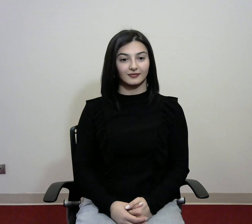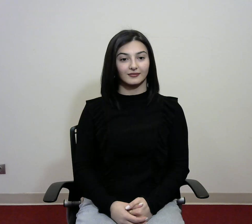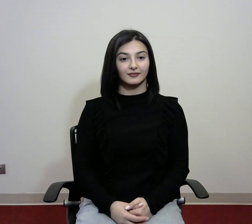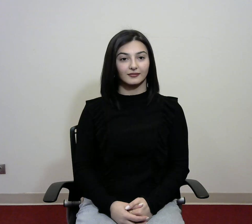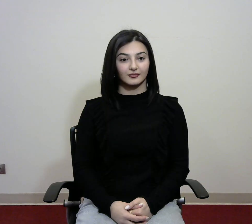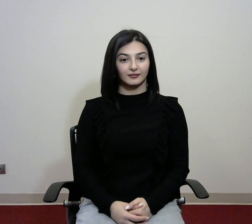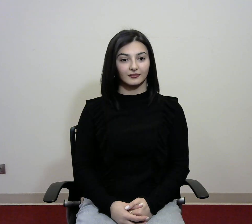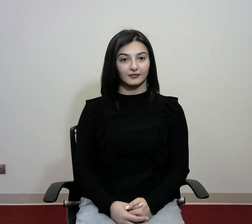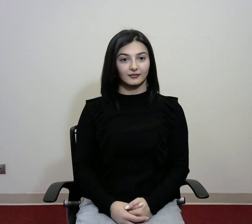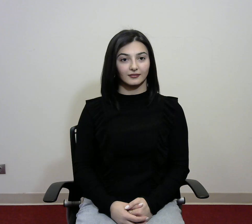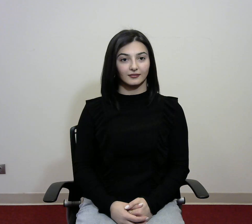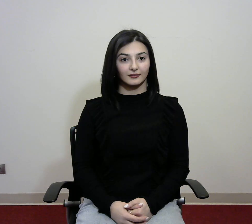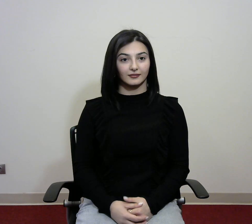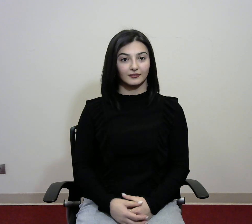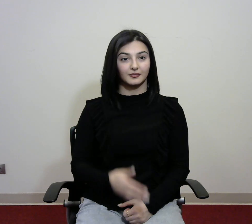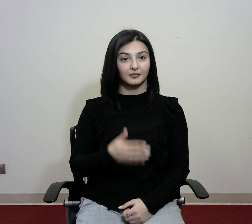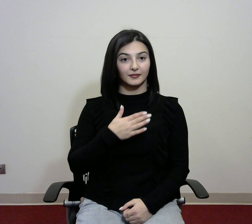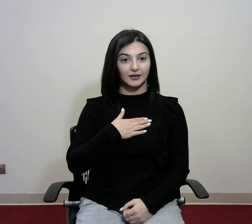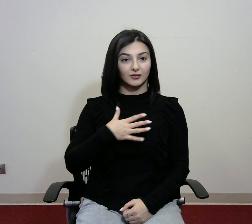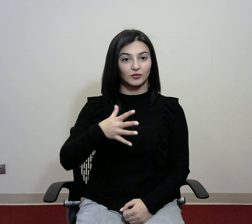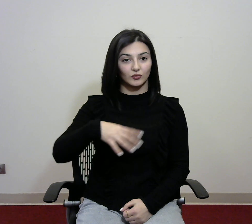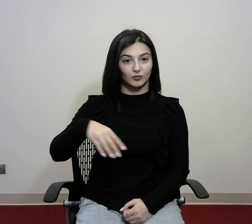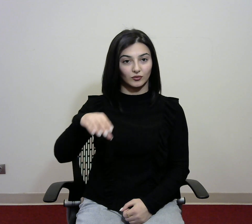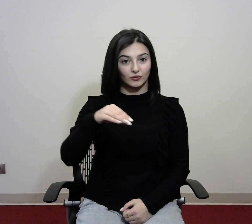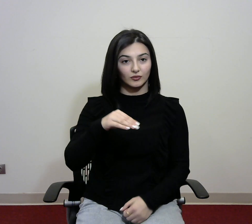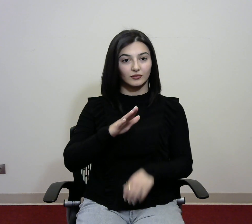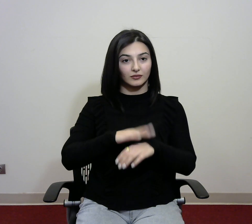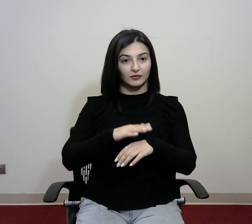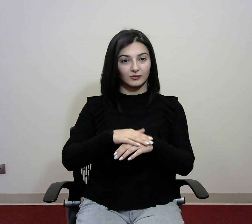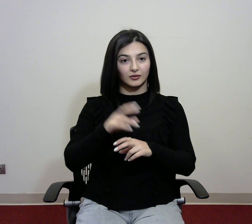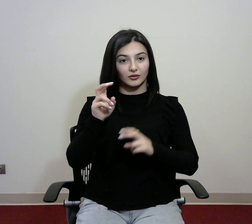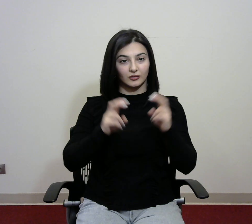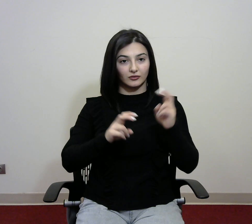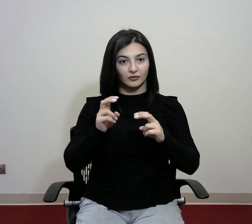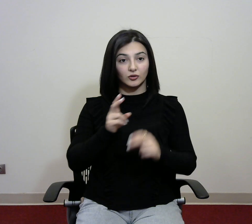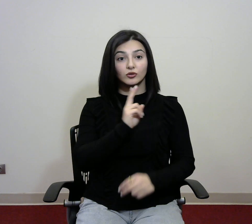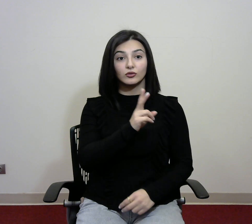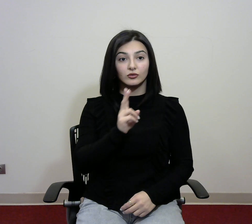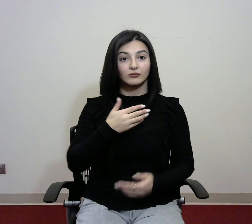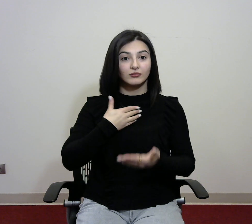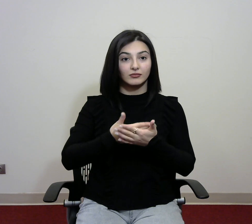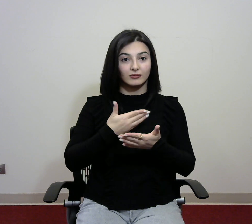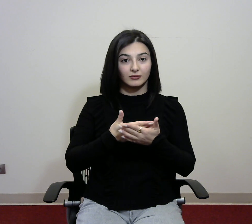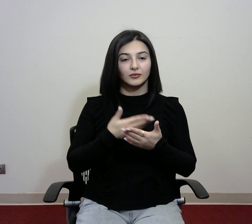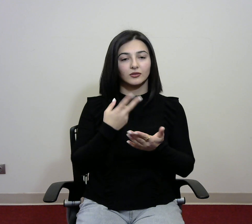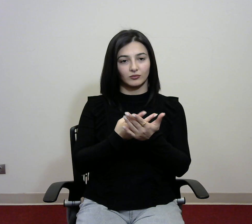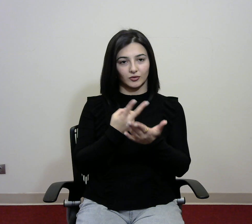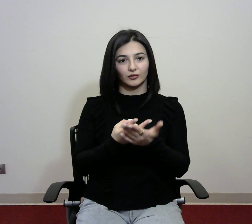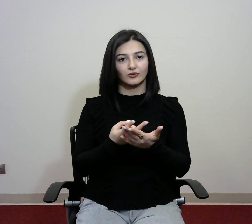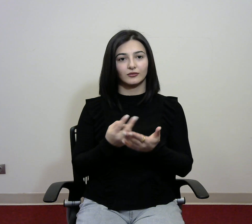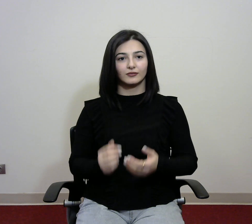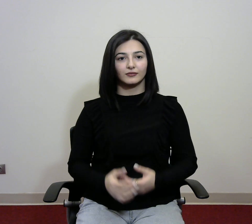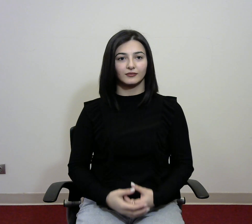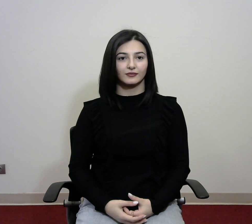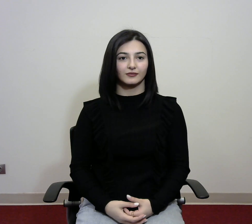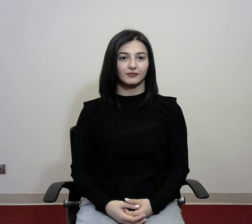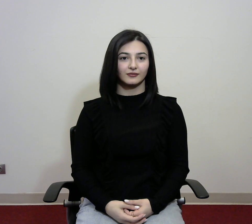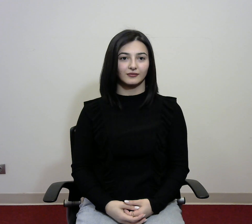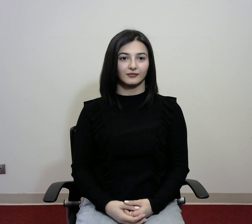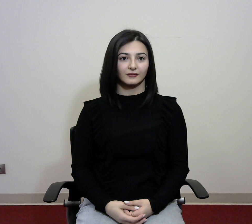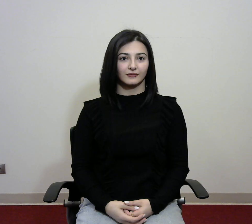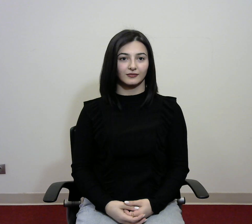Biz özəl şirkət kimi fəaliyyət göstəririk